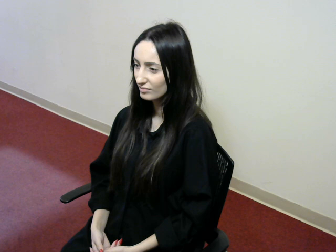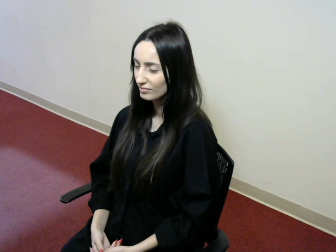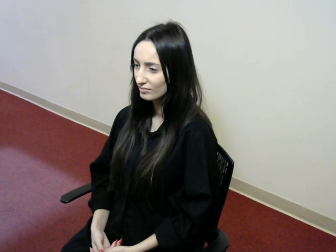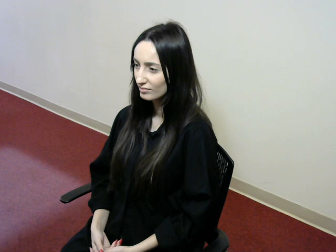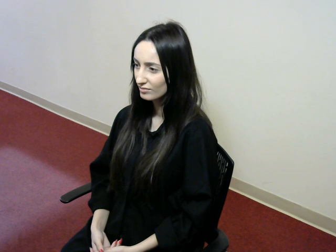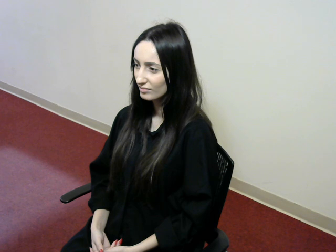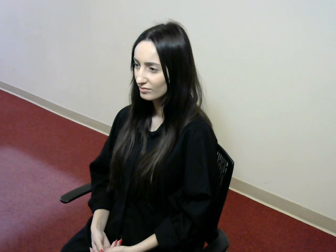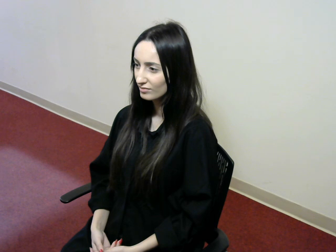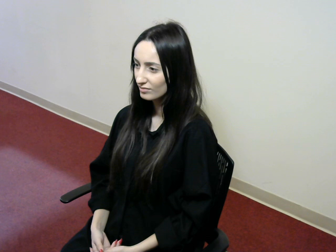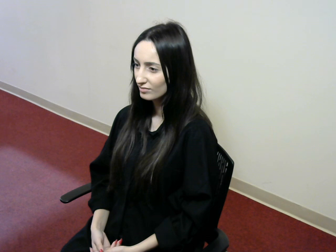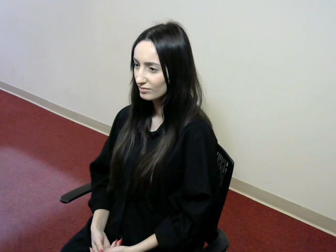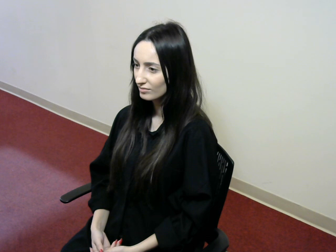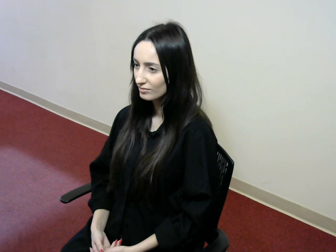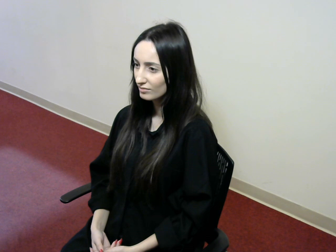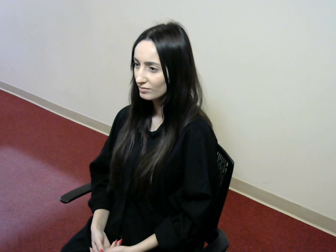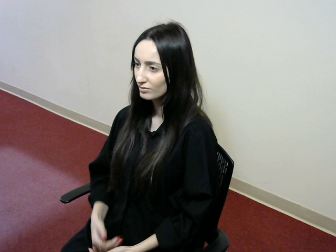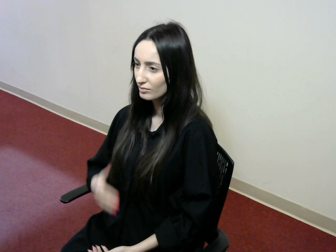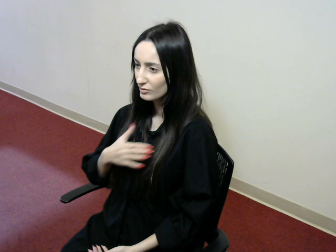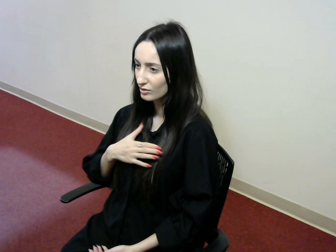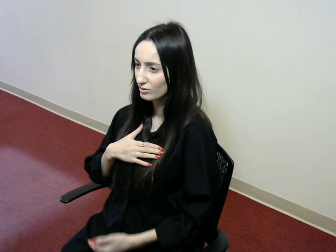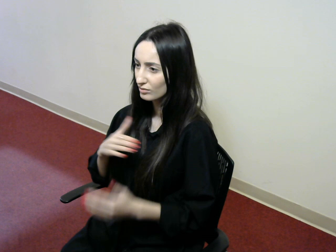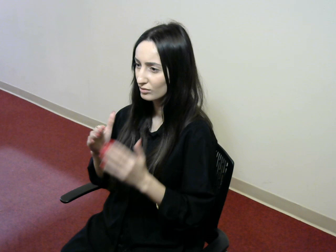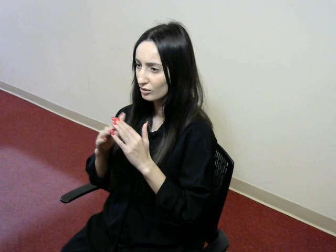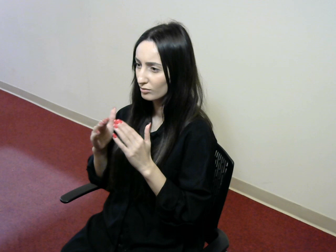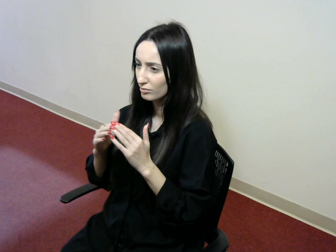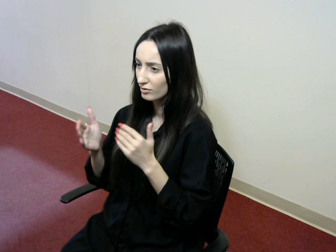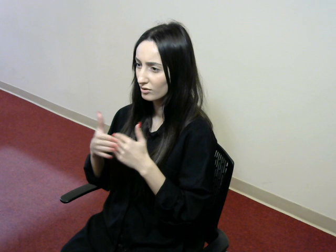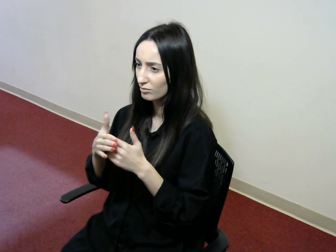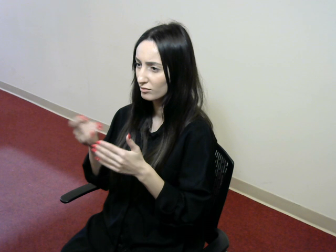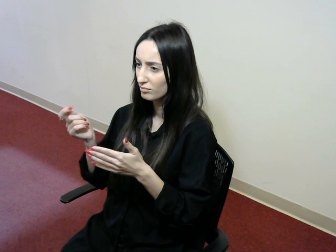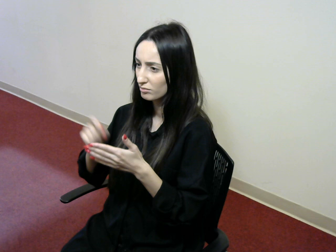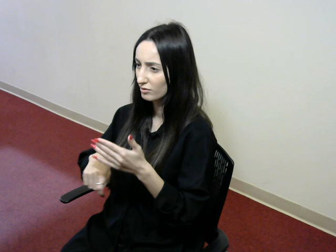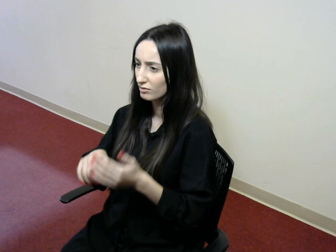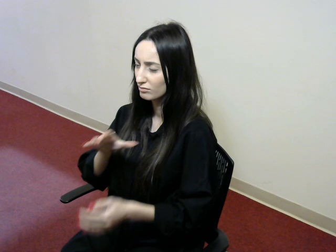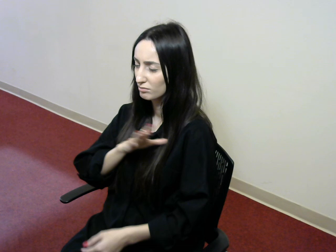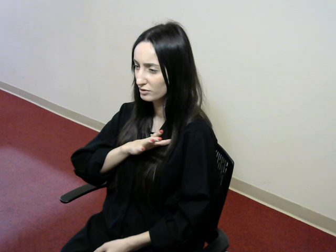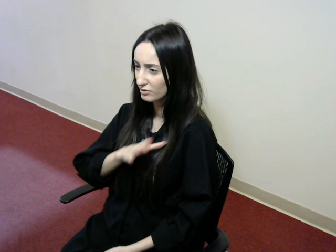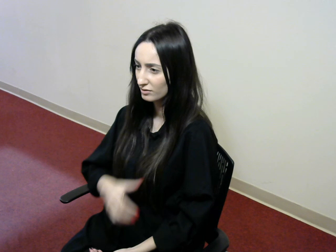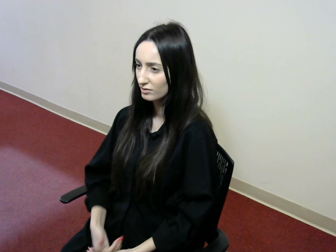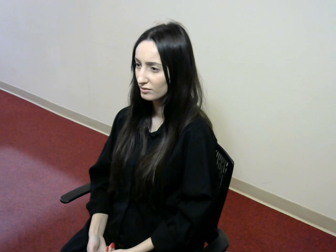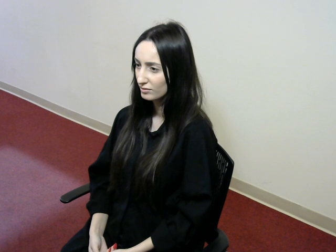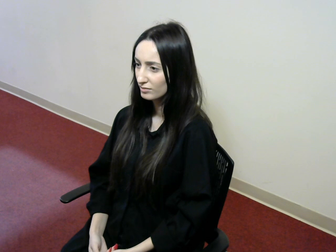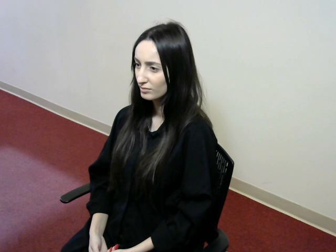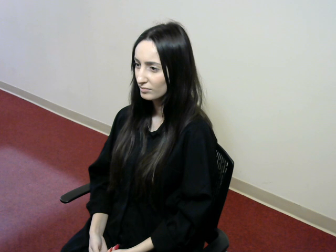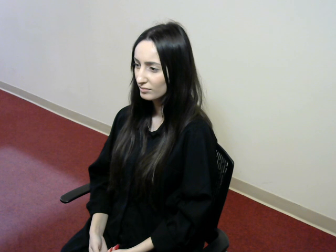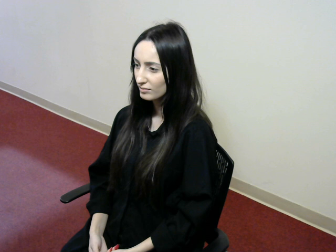Mən evin qapısını bağlamışam